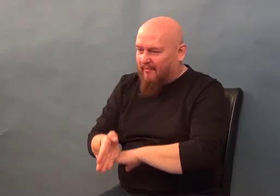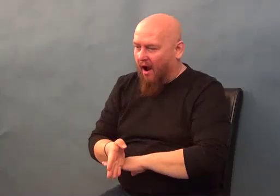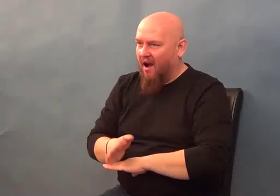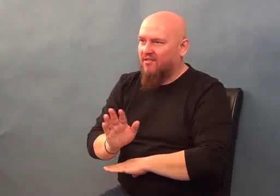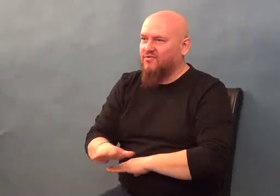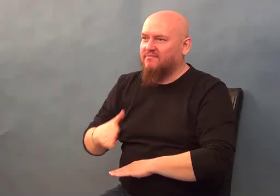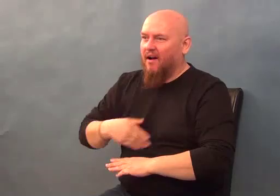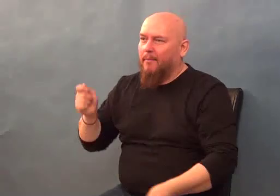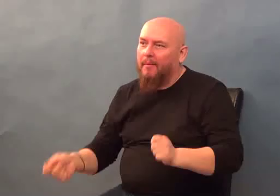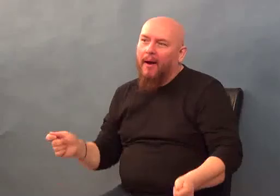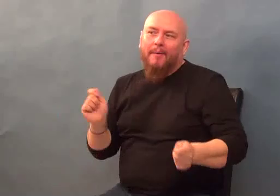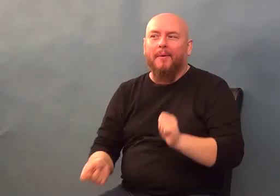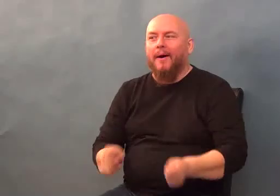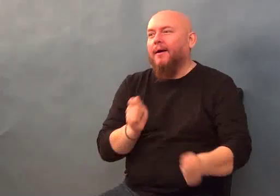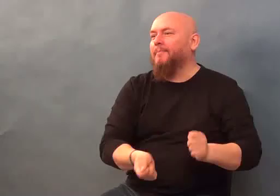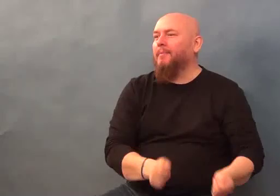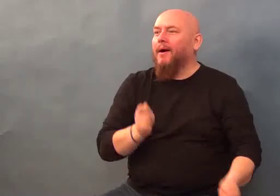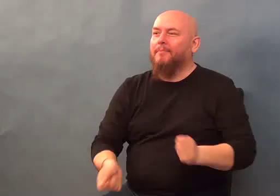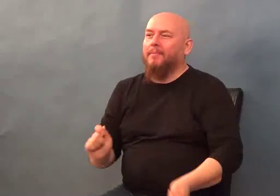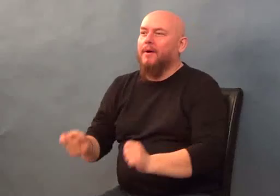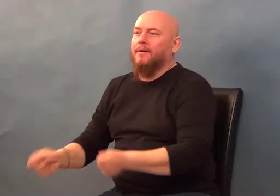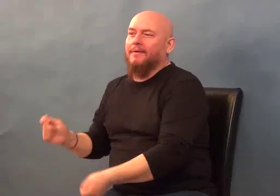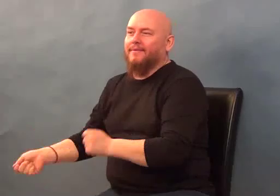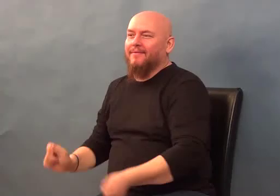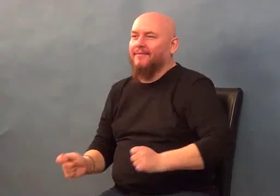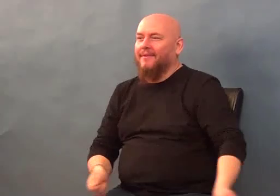Dziecko gra na cymbałkach.